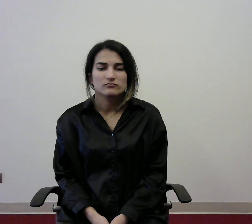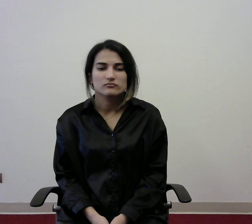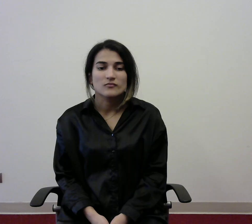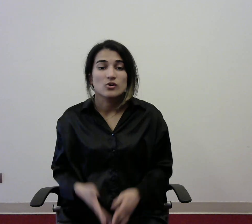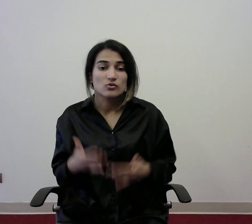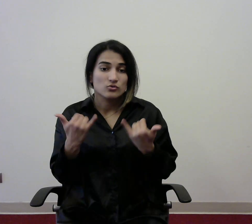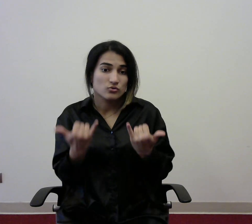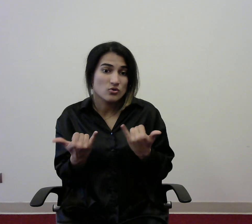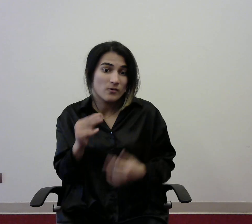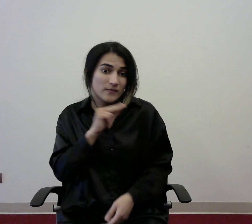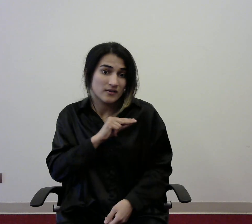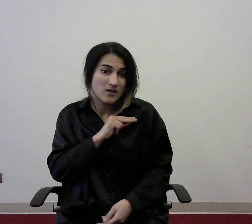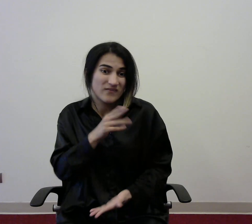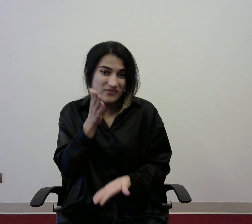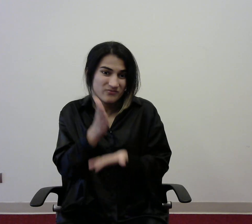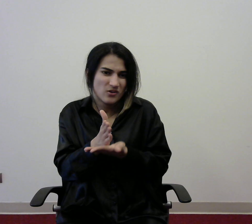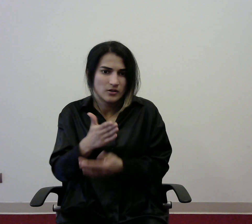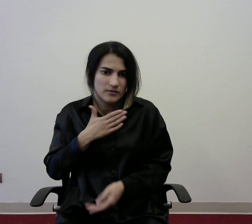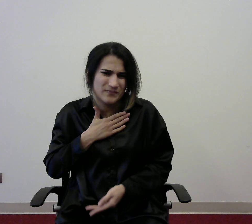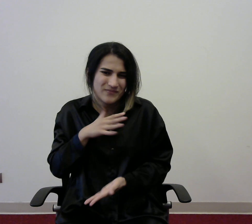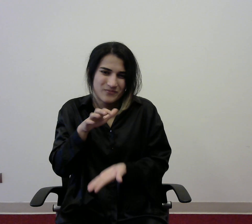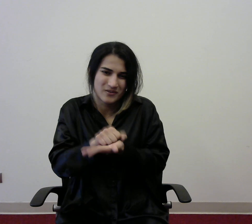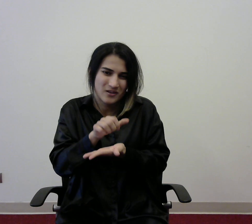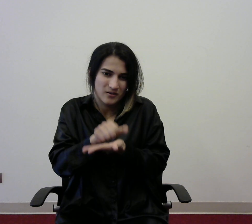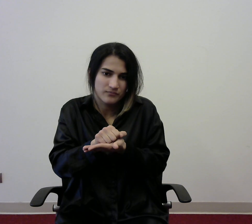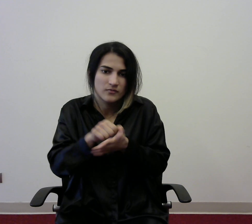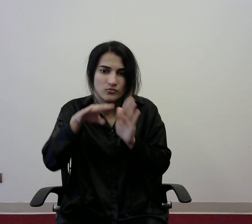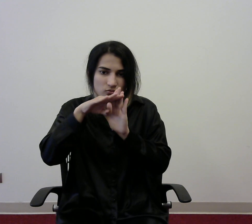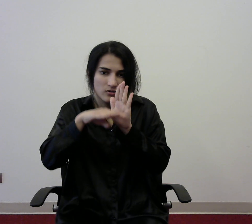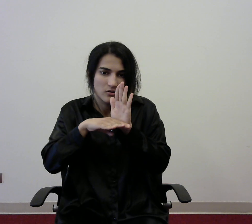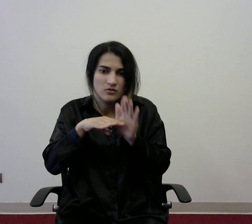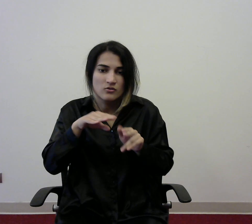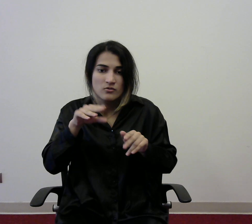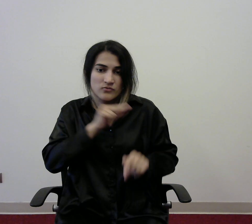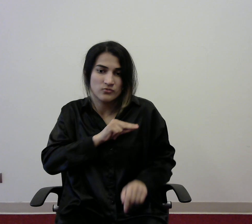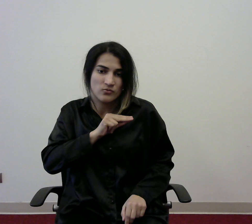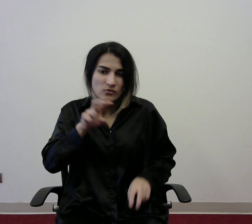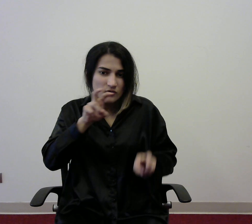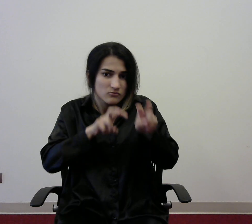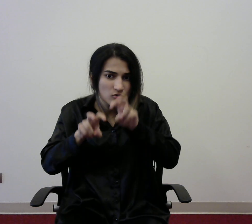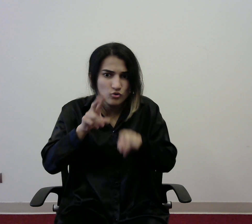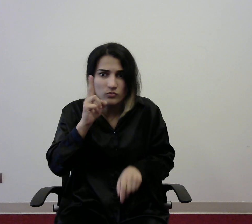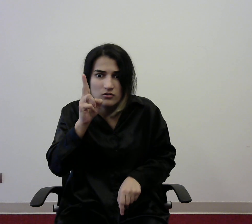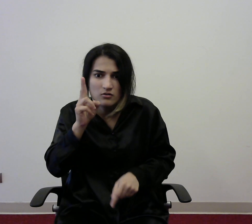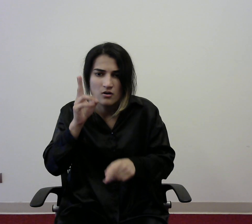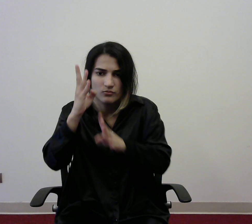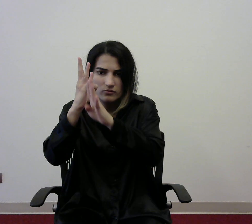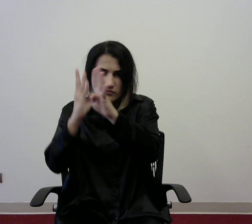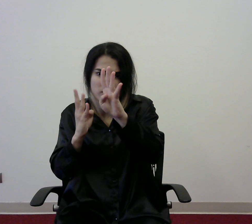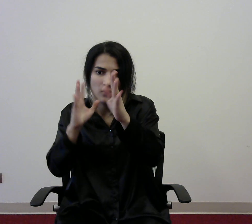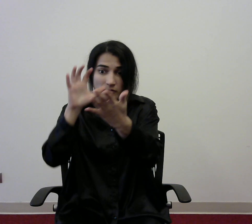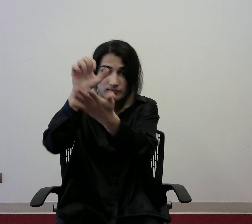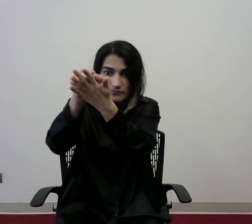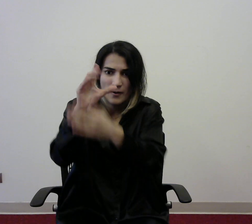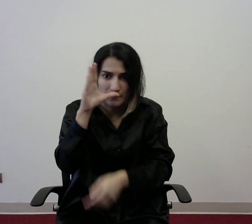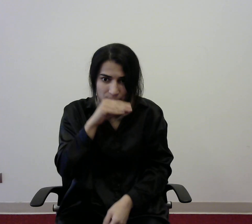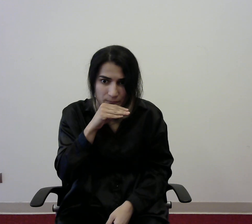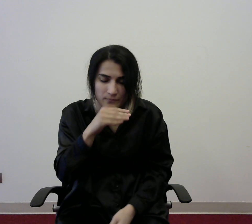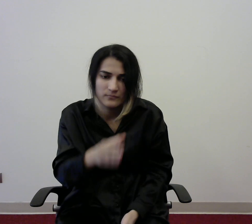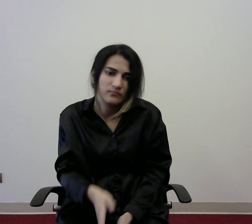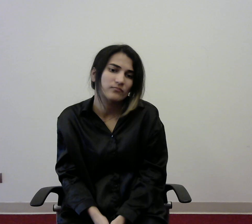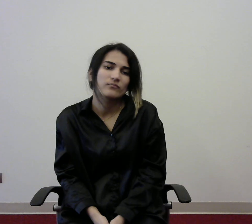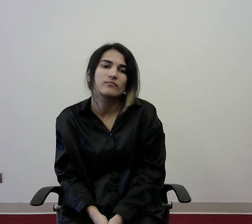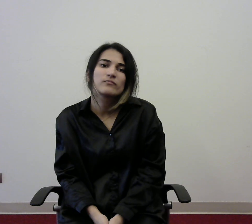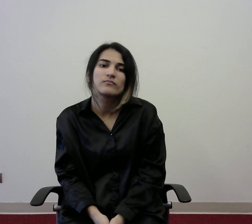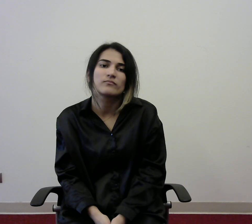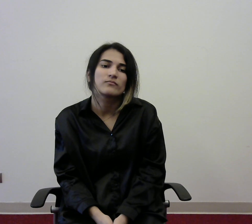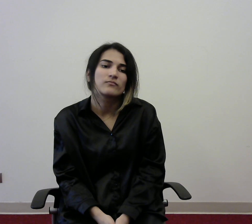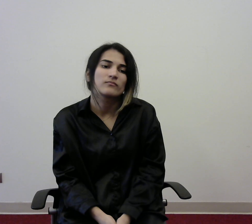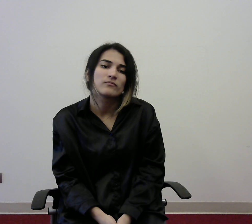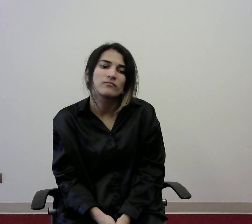İndi işim var, mən Məşğulluq sistemində iş axtaran kimi növbə tuta bilərəmmi?